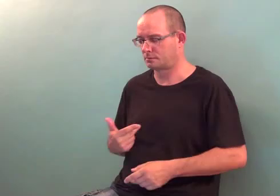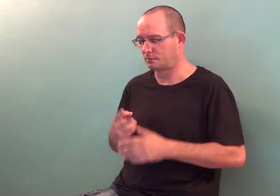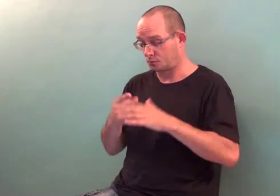Ja...